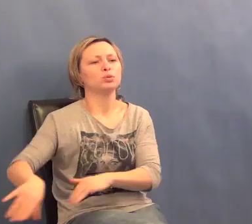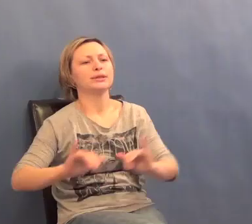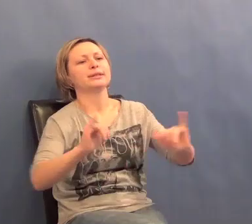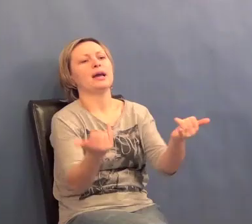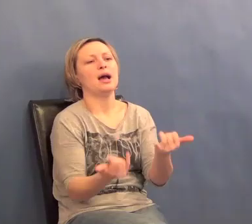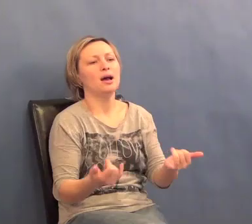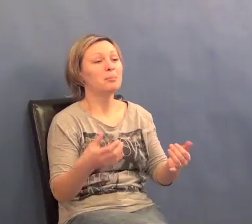Więc jak?